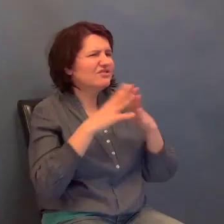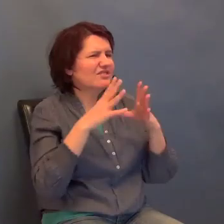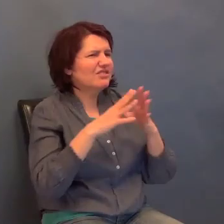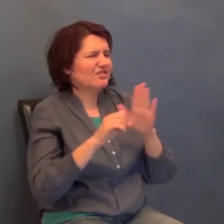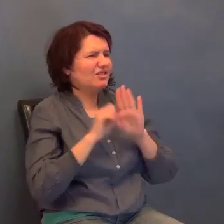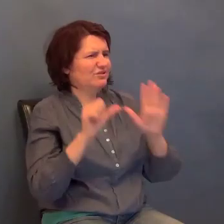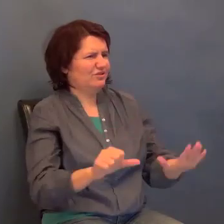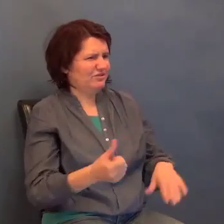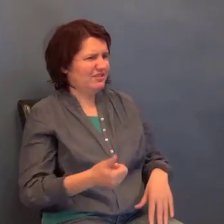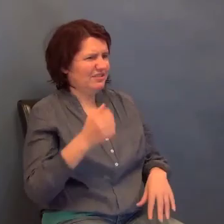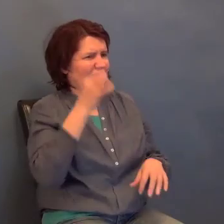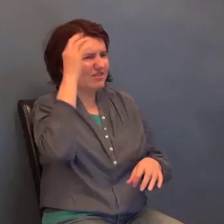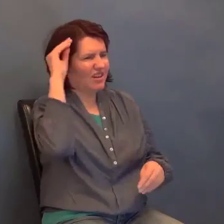Pracuję od dziesiątej do szóstej.